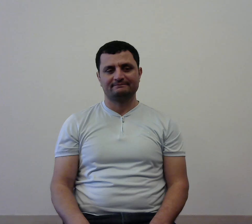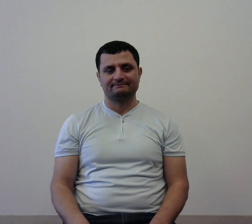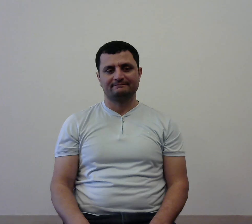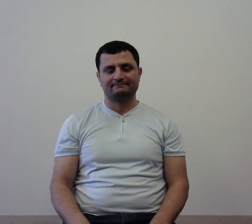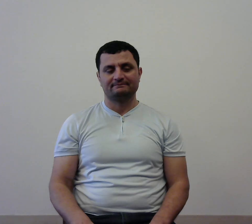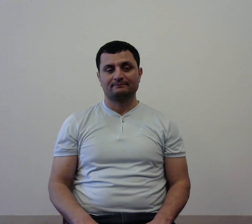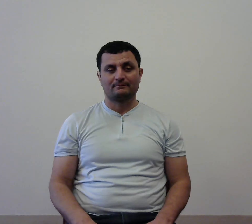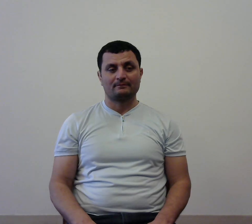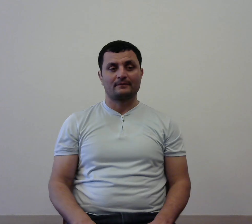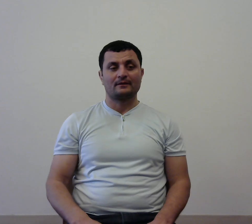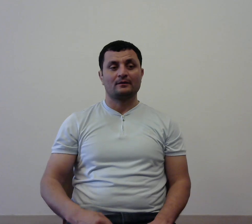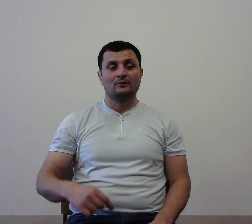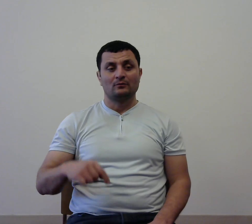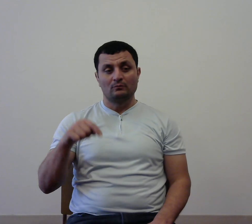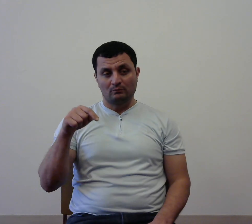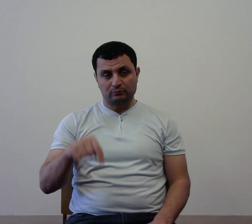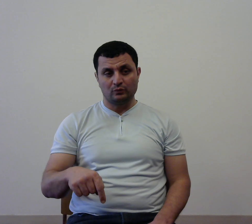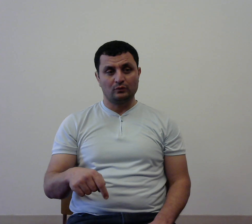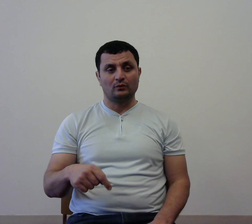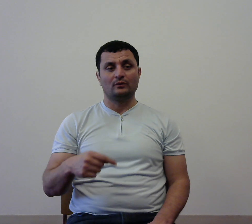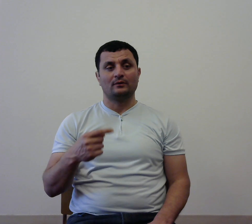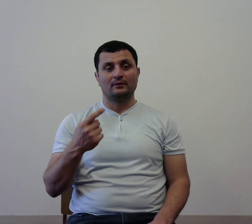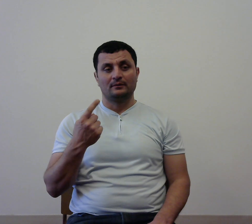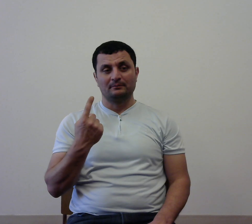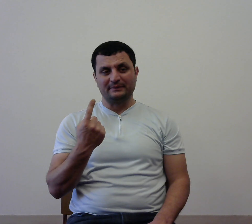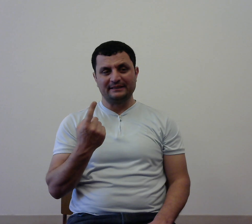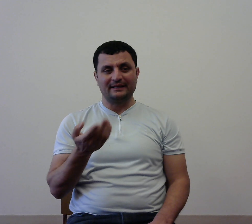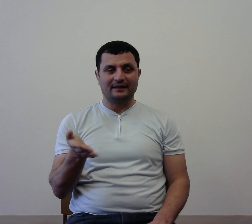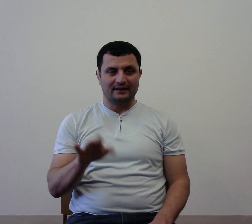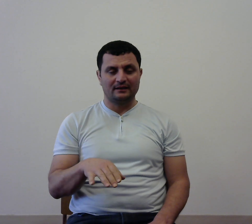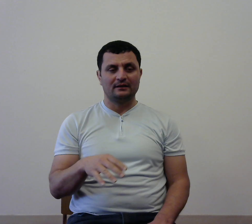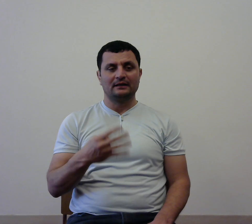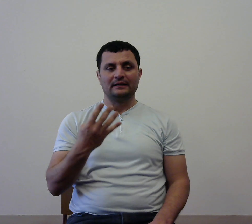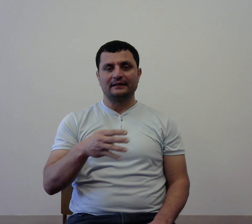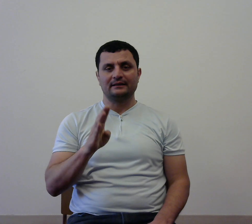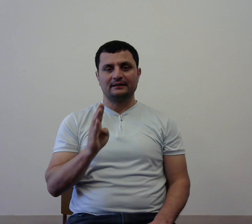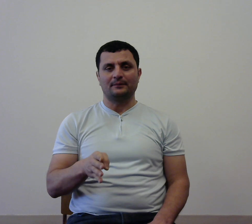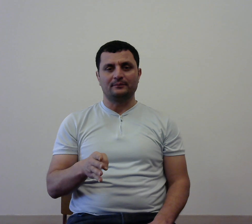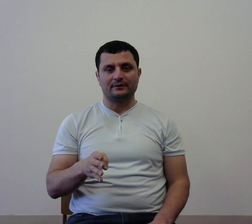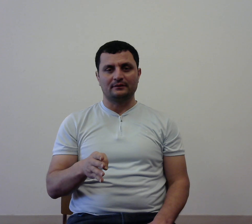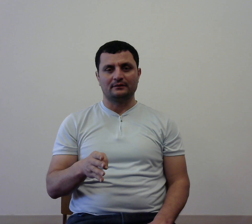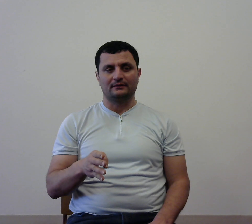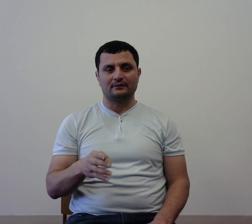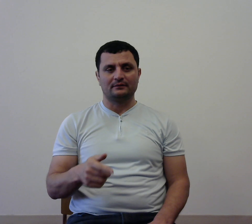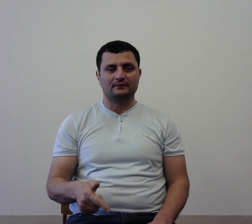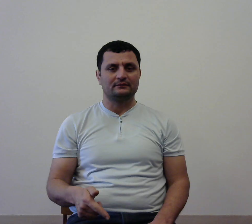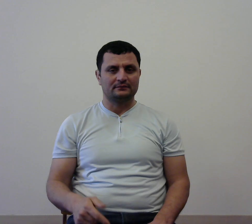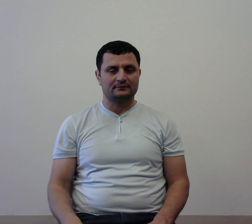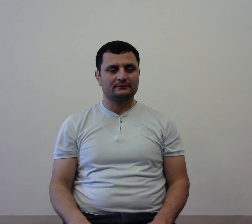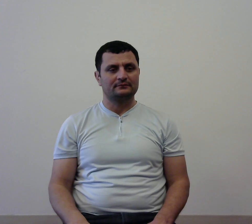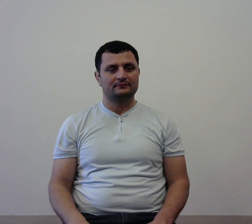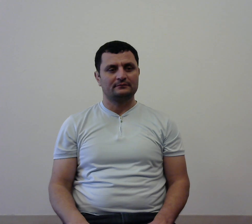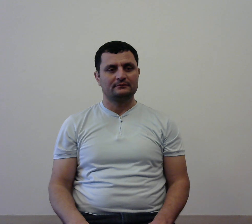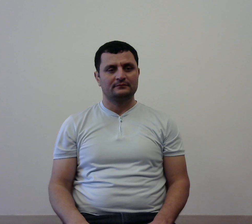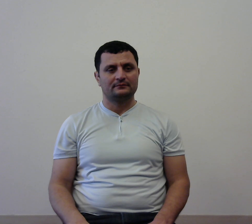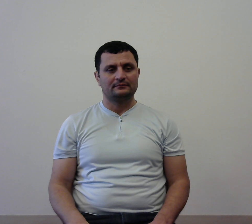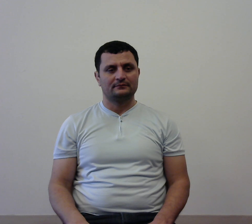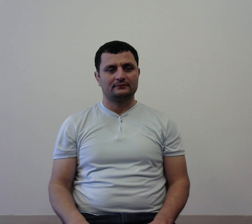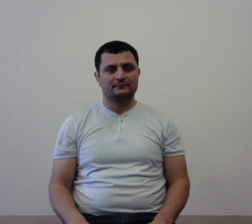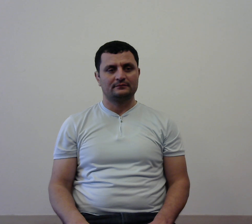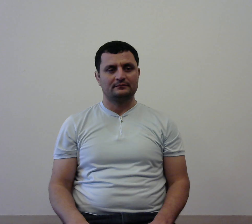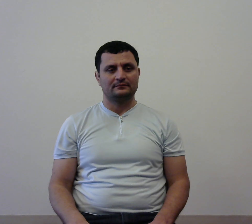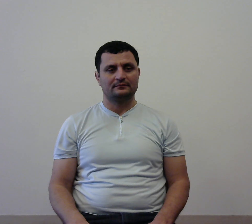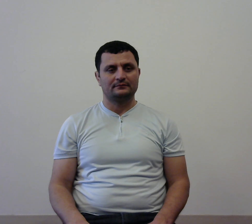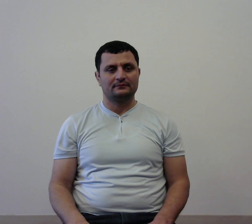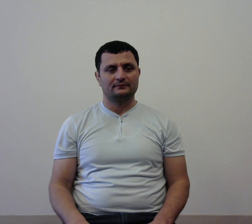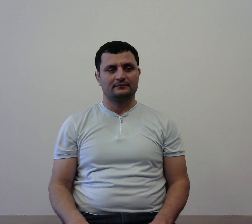Bunun bir dənəsi 40 qəpikdir